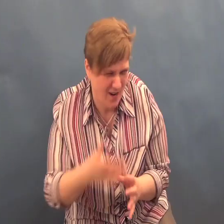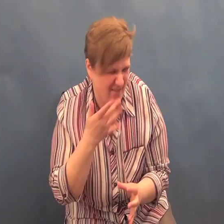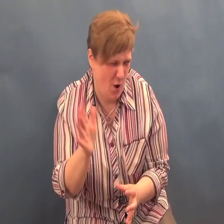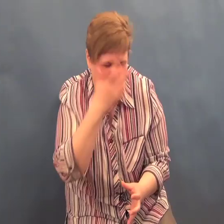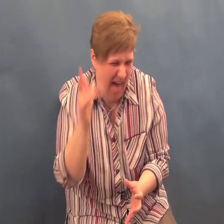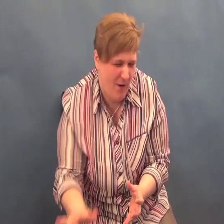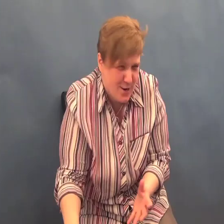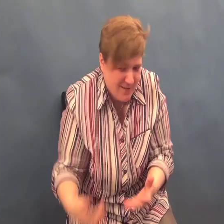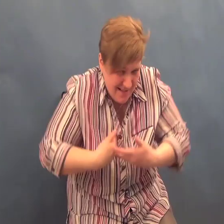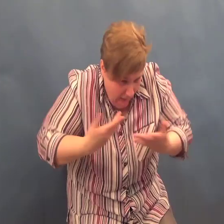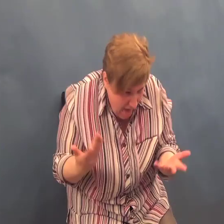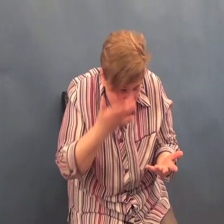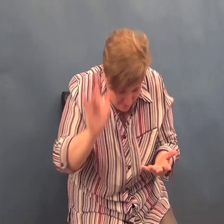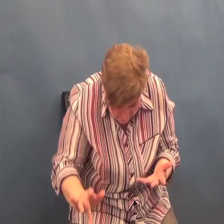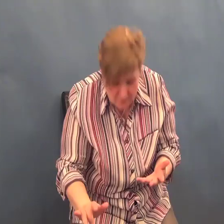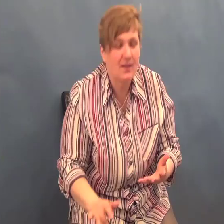Nie wiem, czyja to jest nora, co tam w środku mieszka.